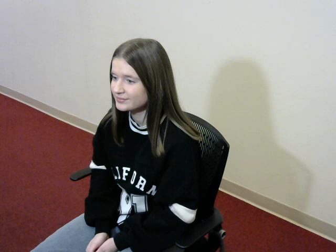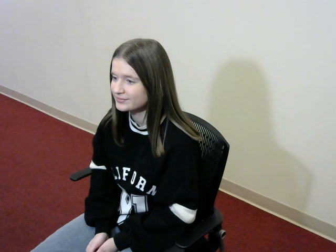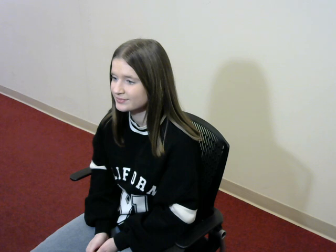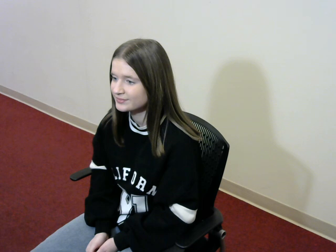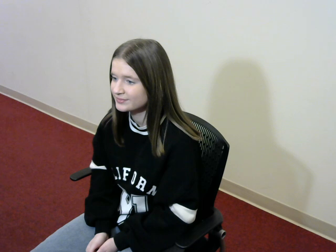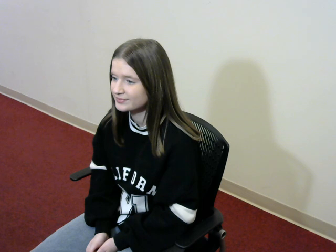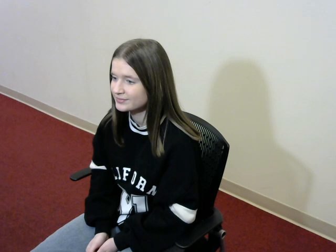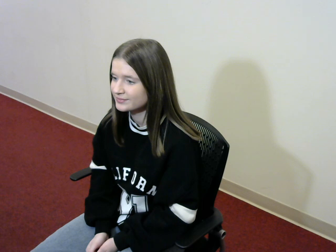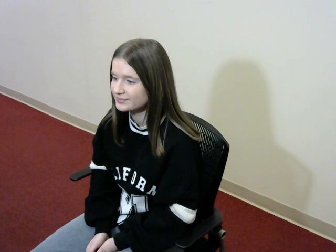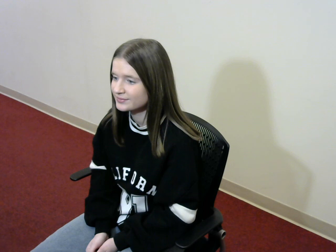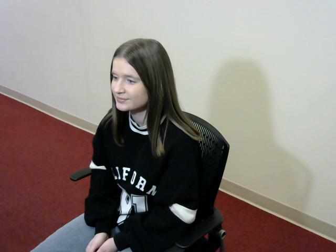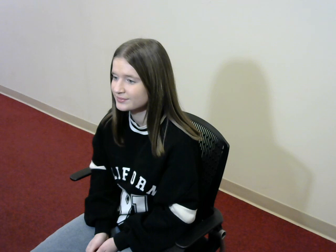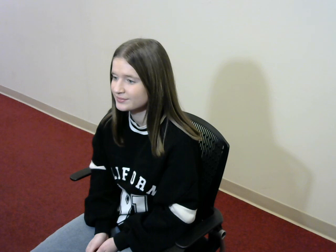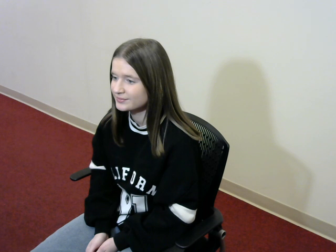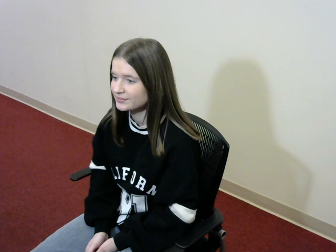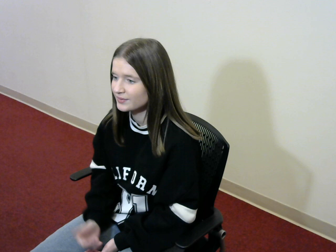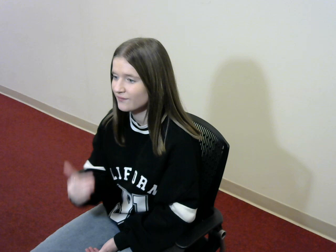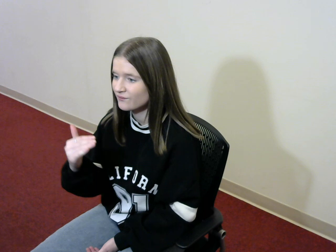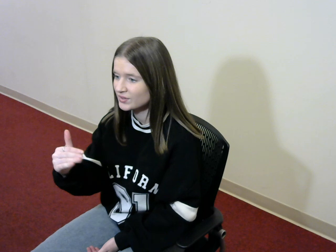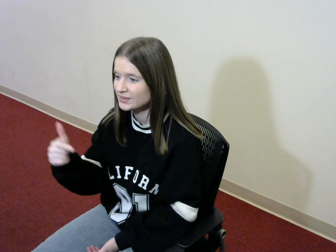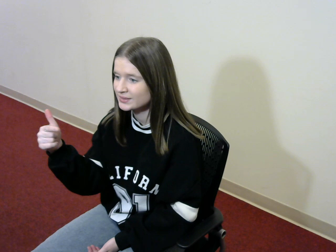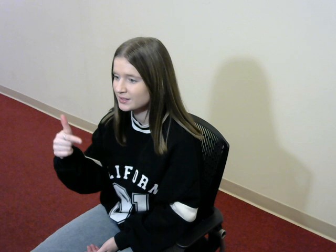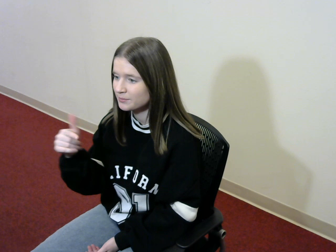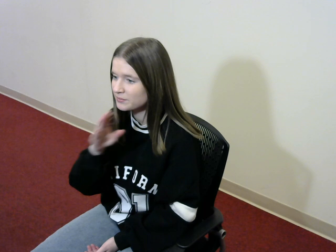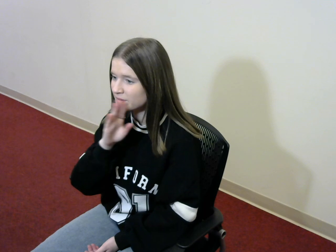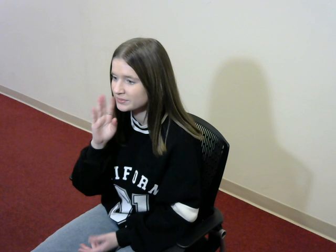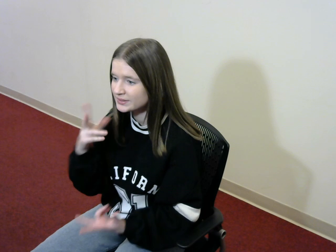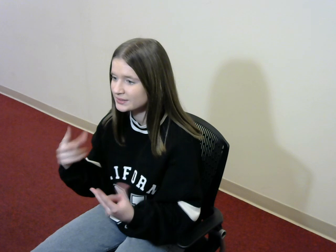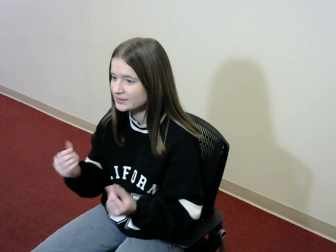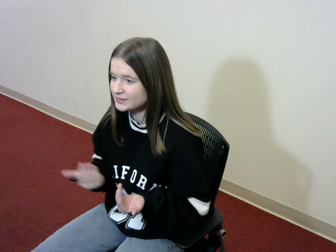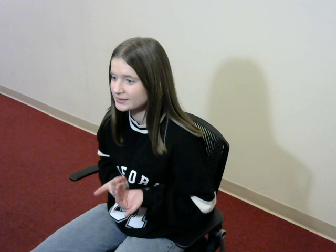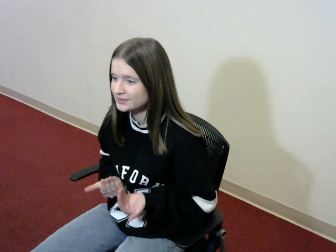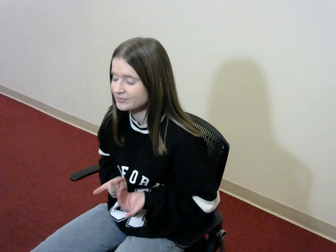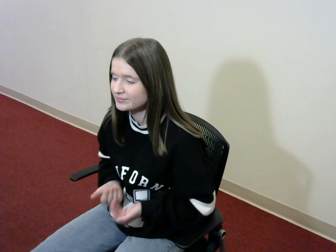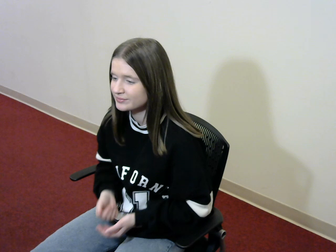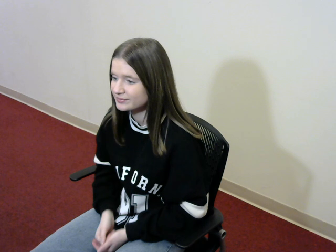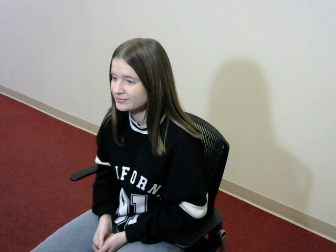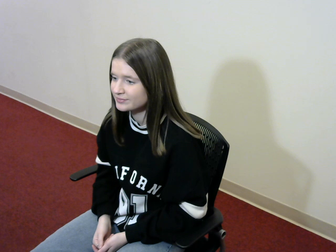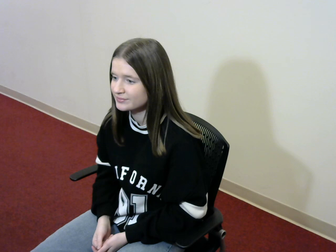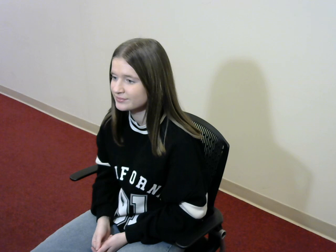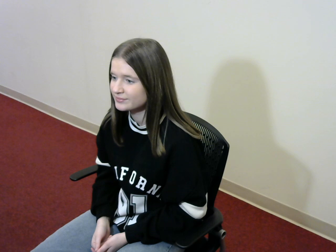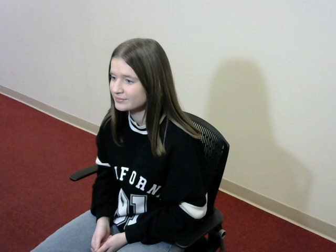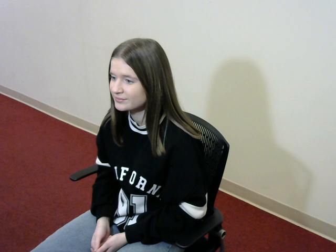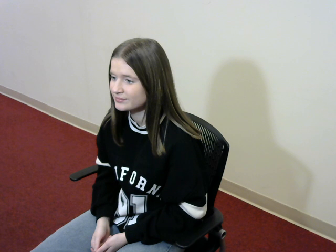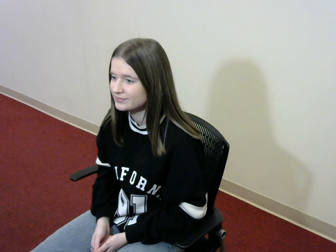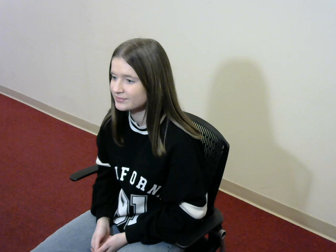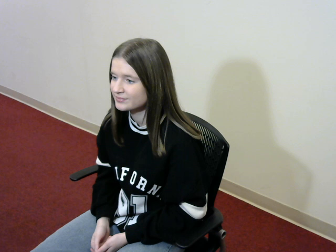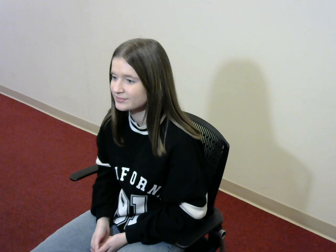Sənin qayınanan harda yaşayır?